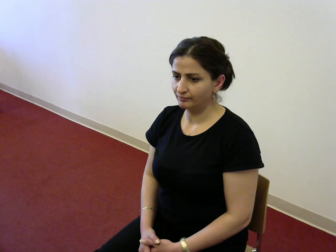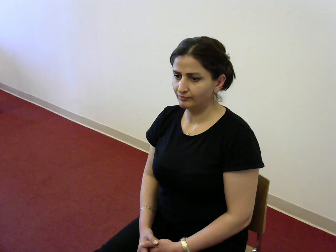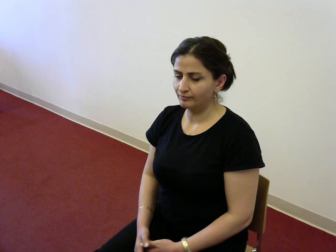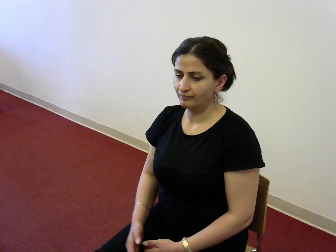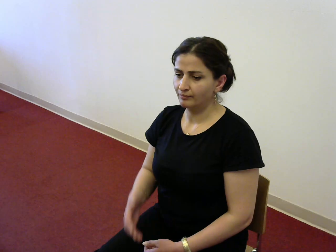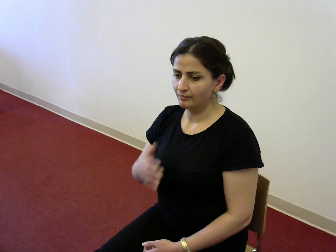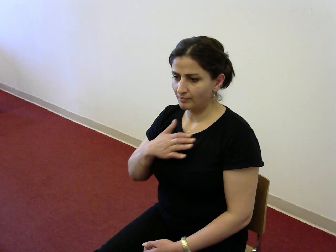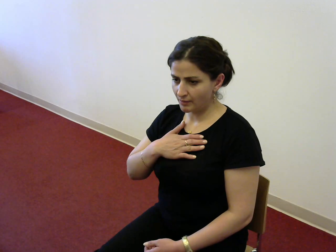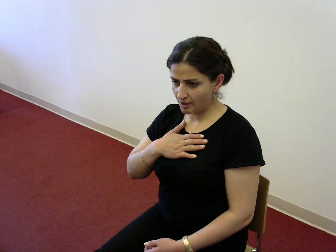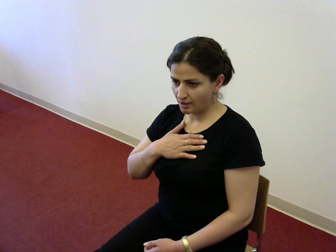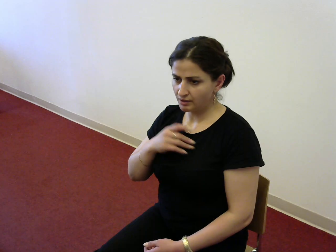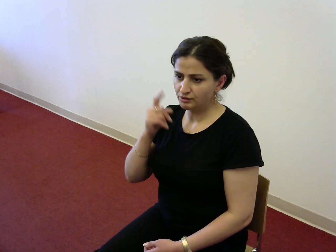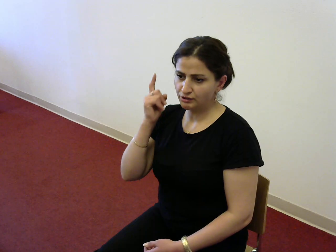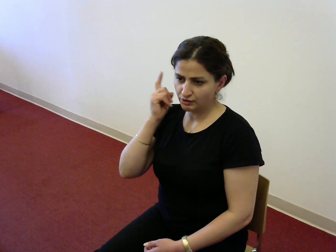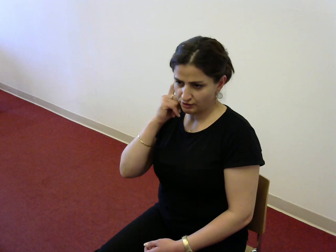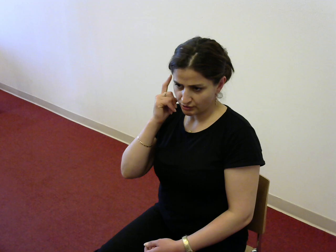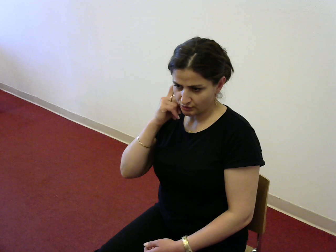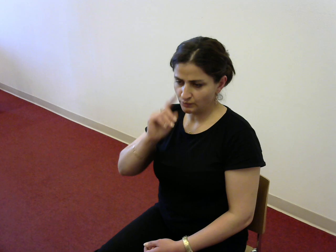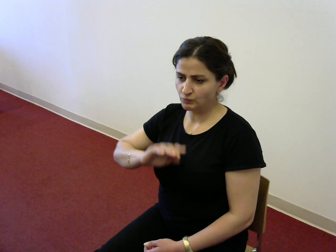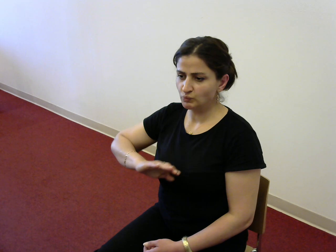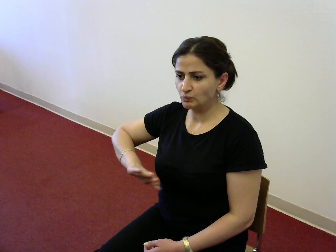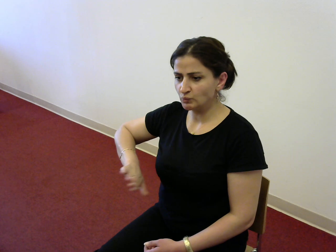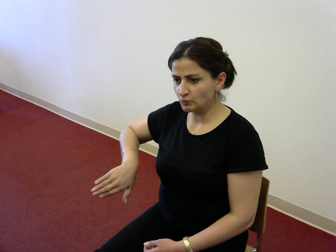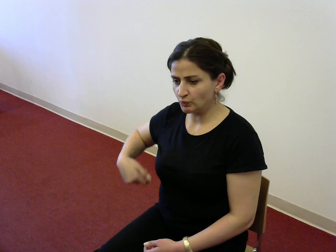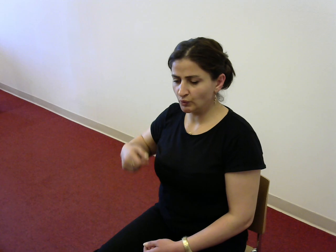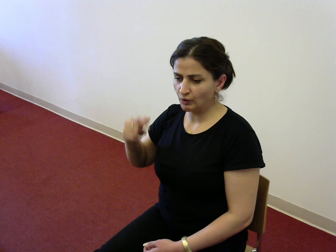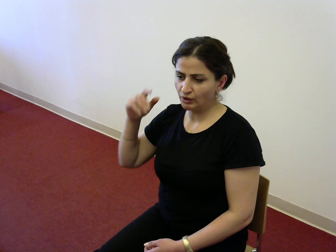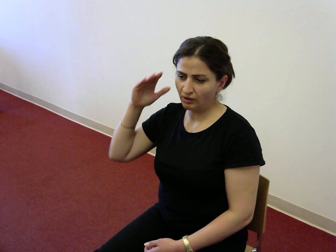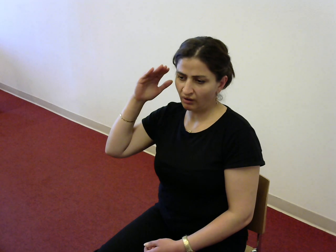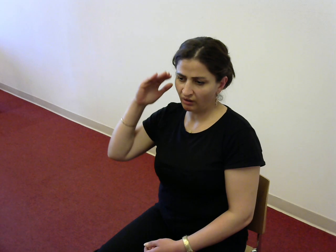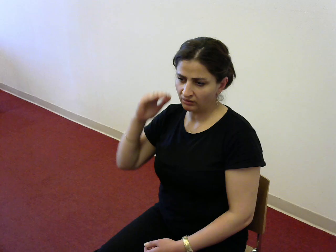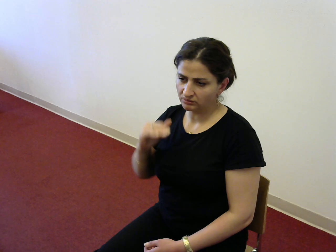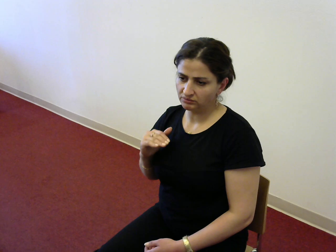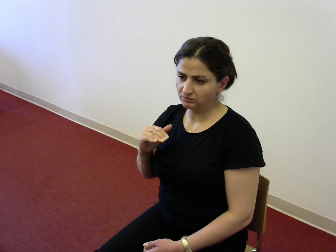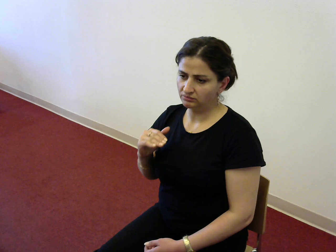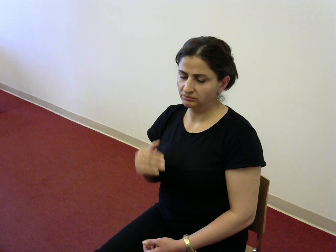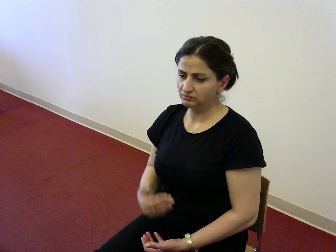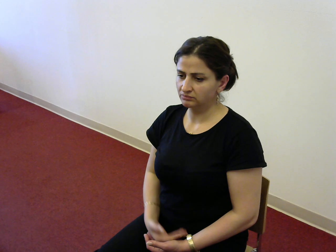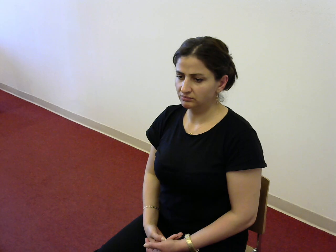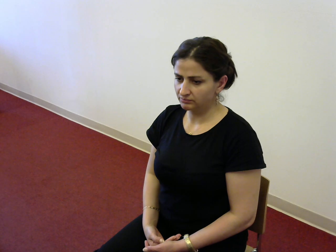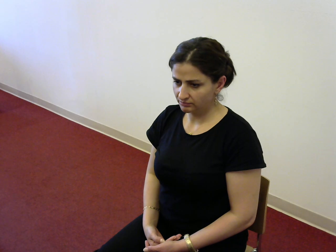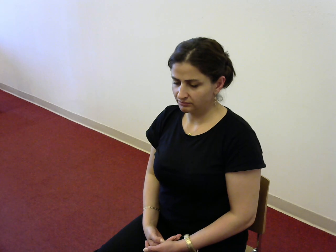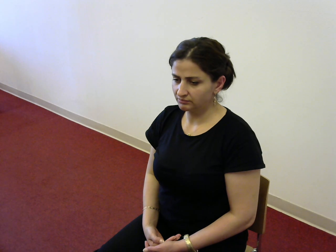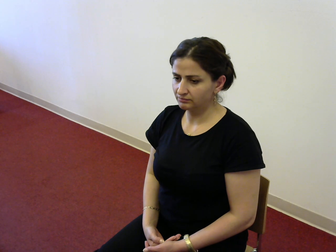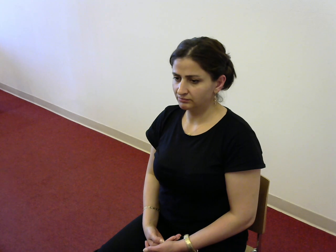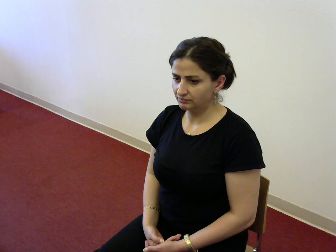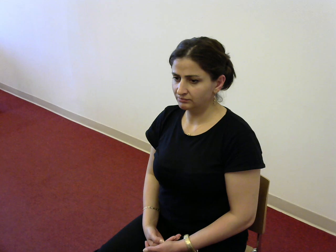Mən eşitməni sonradan itirmişəm